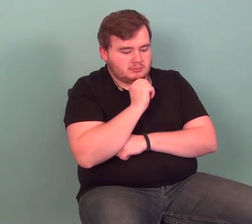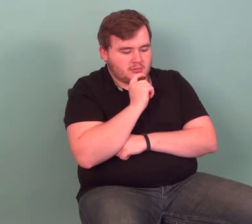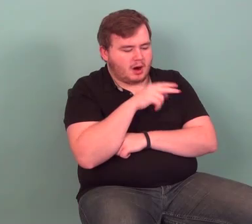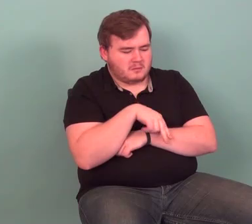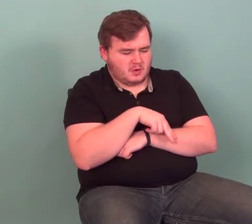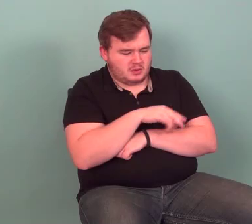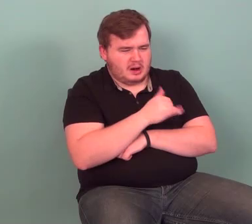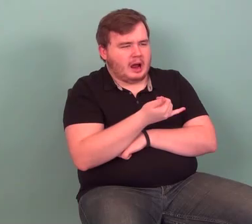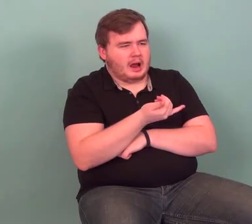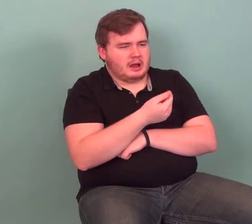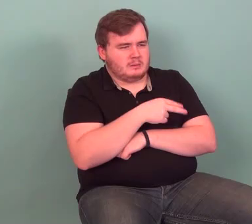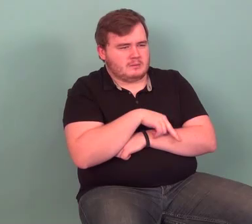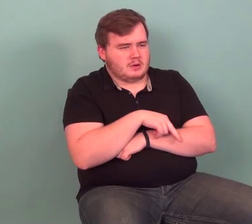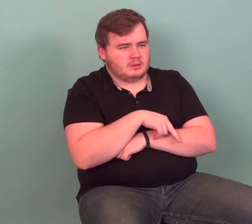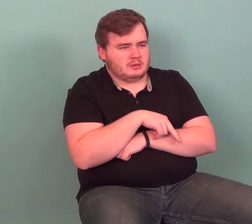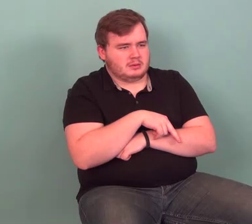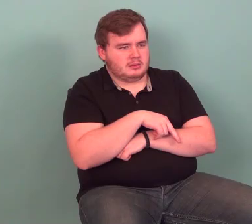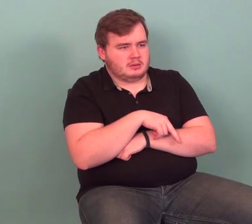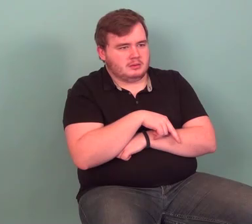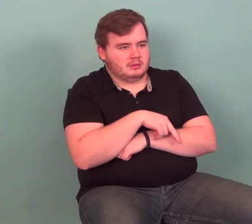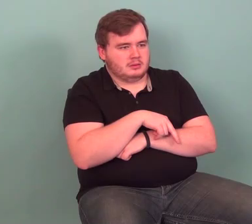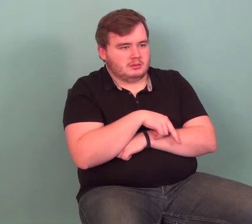Ale jak most?